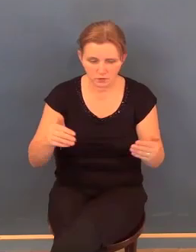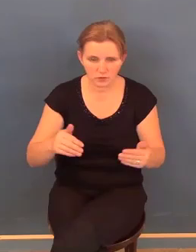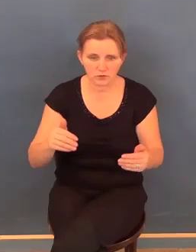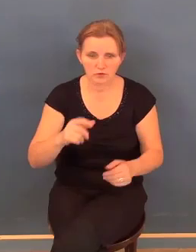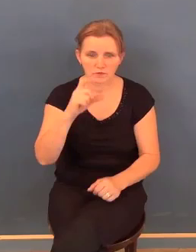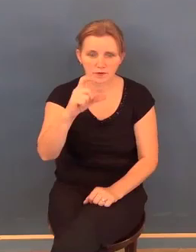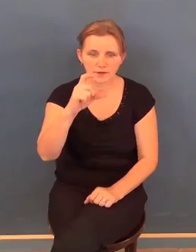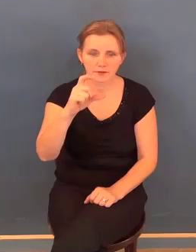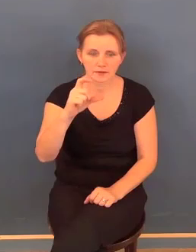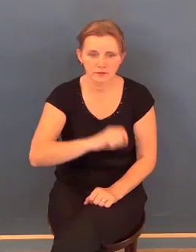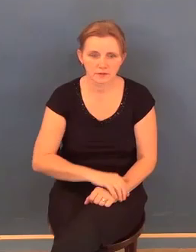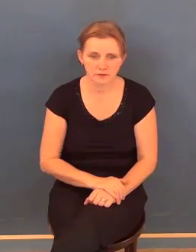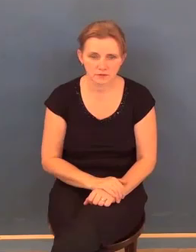Na przykład możemy w czwartek.